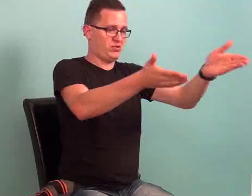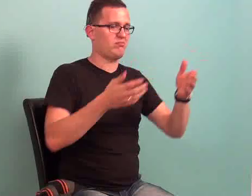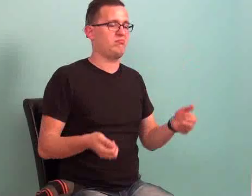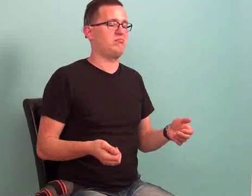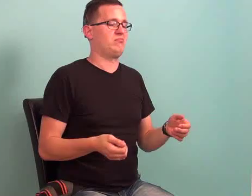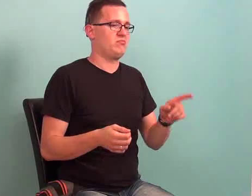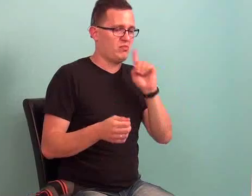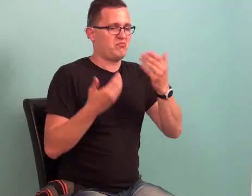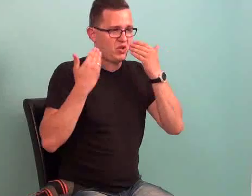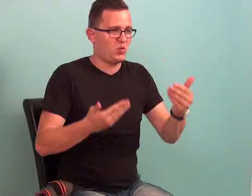A chłopak im podziękował.